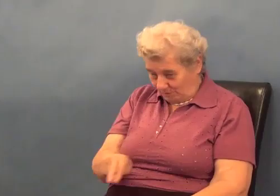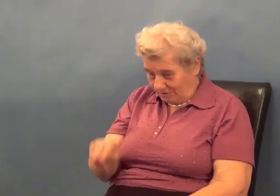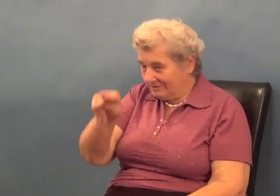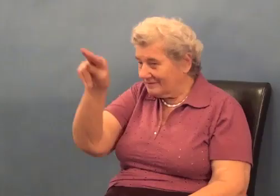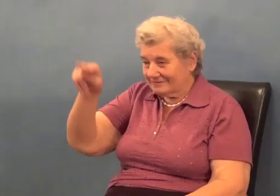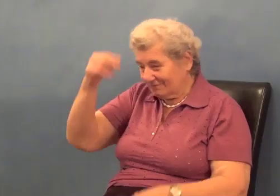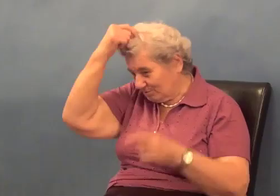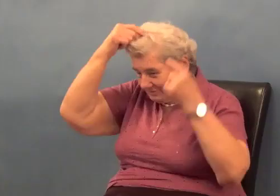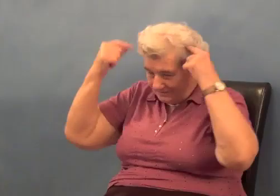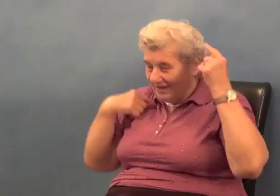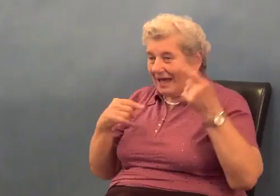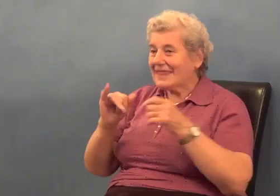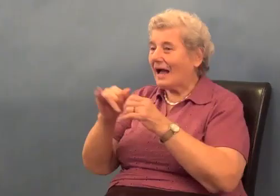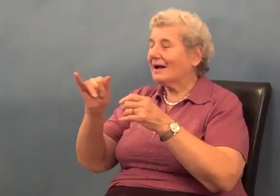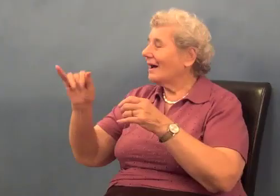Patrzę w jednym miejscu, a nie na całość, na ramię, na głowę.